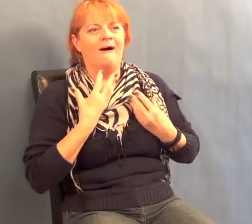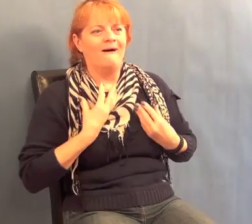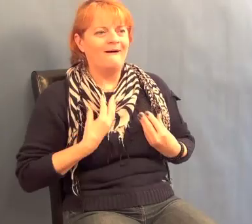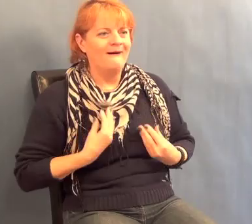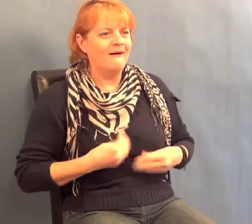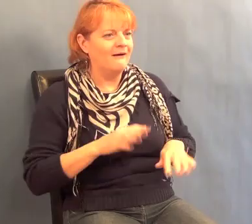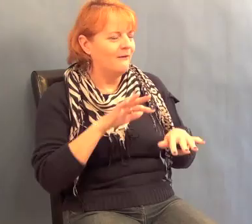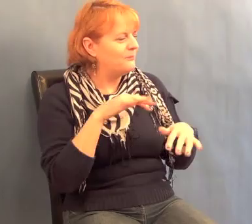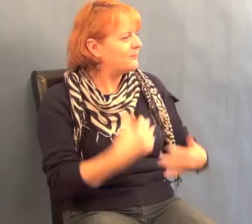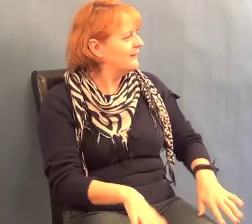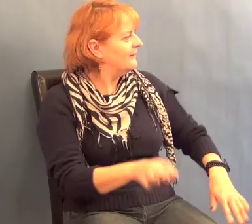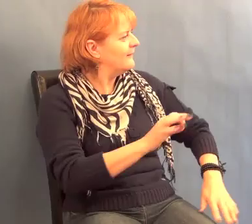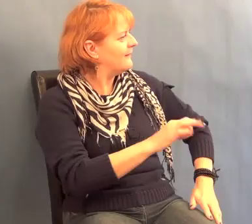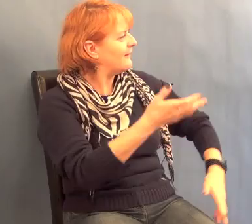Gdyby było inaczej, to byłoby okropnie.